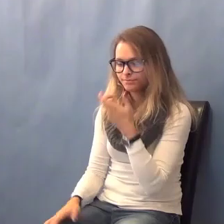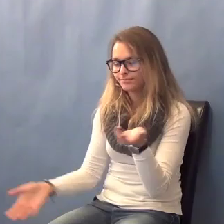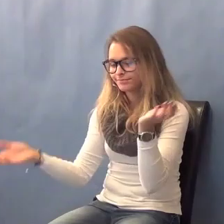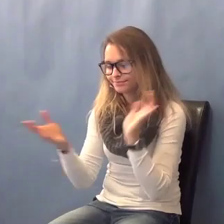No cóż.